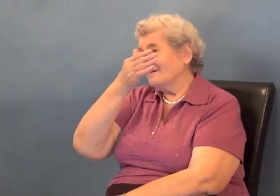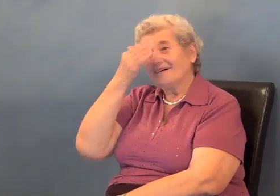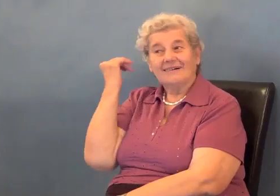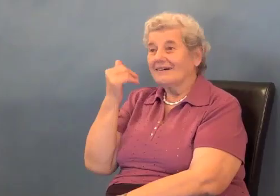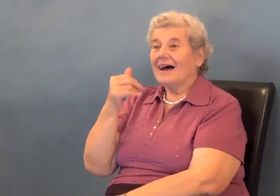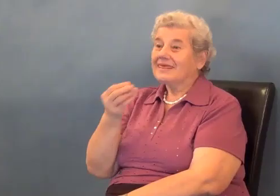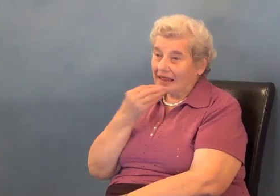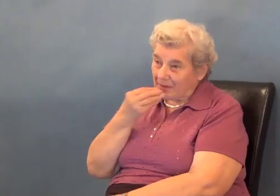Nie wiadomo.